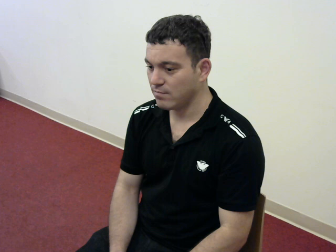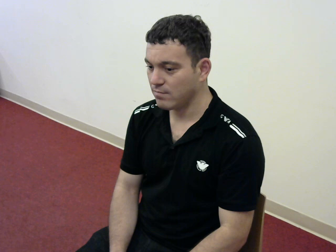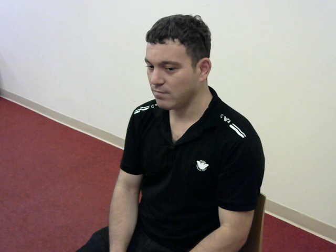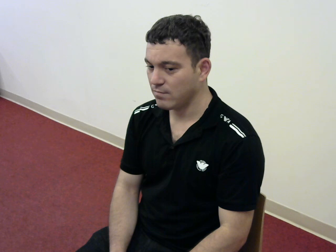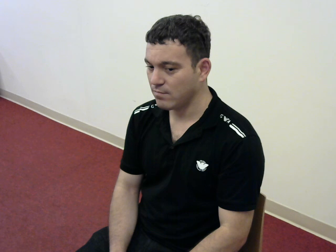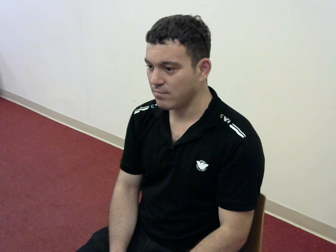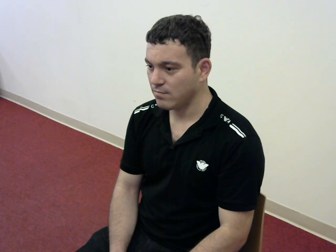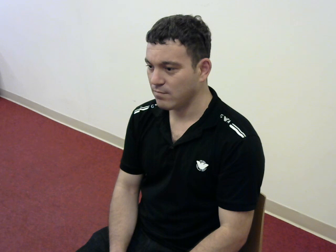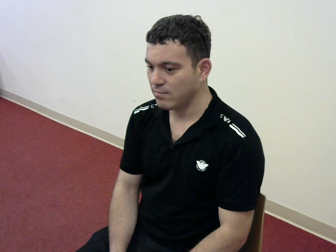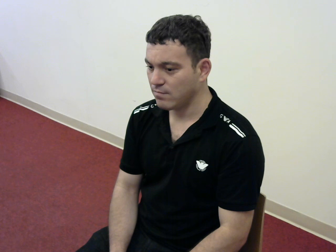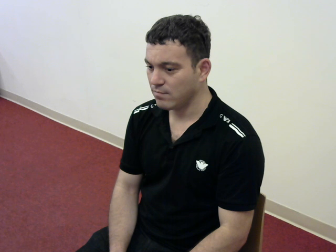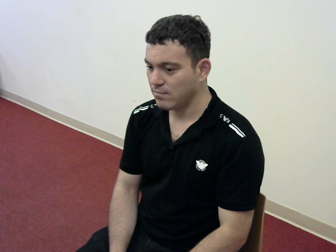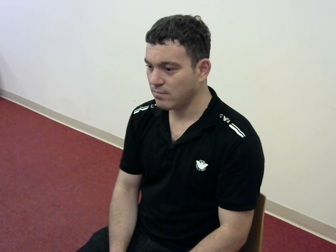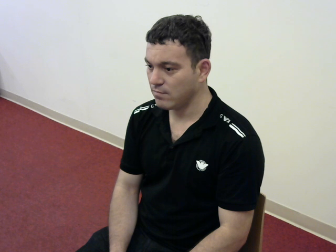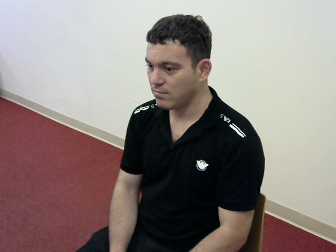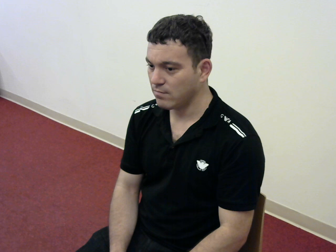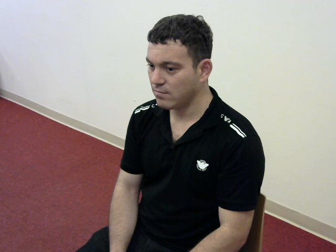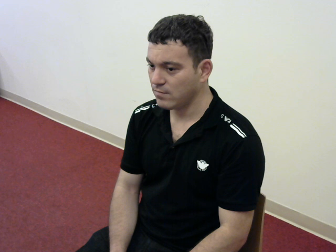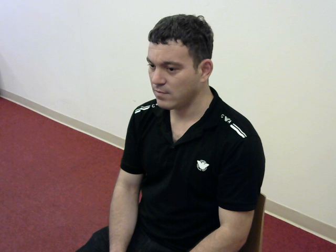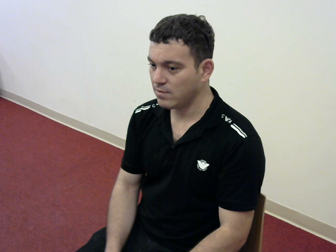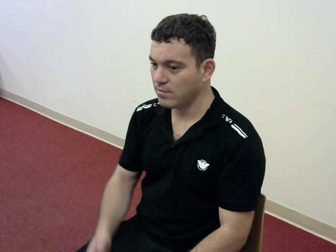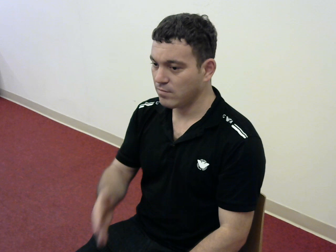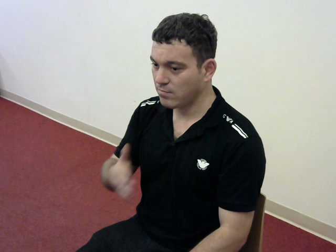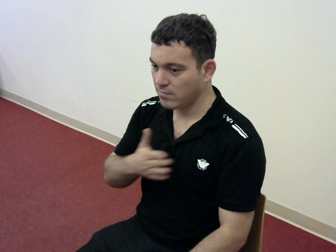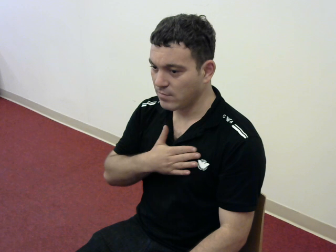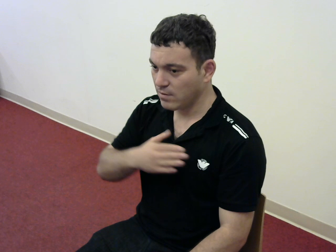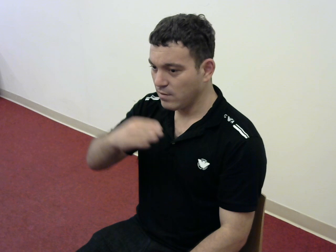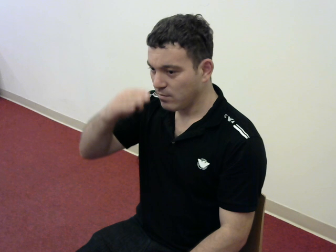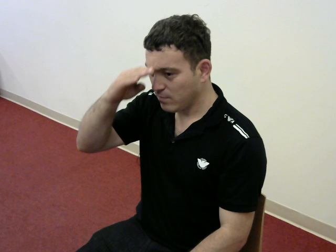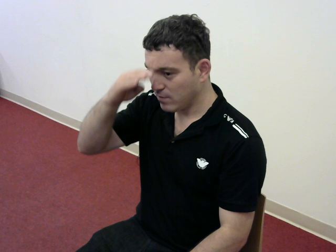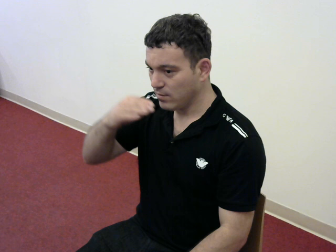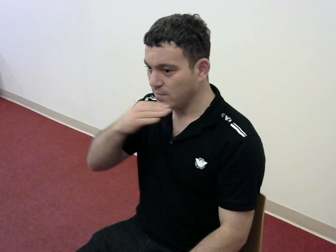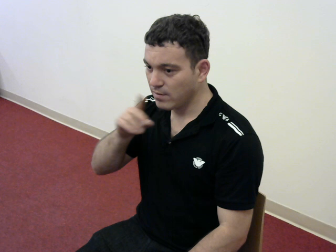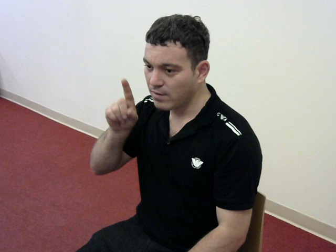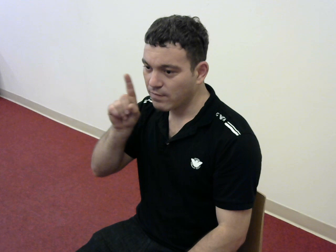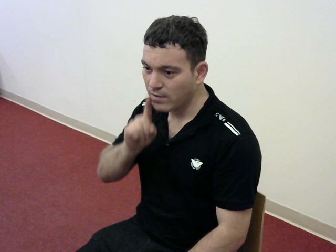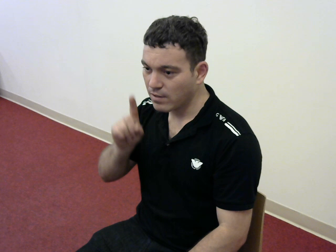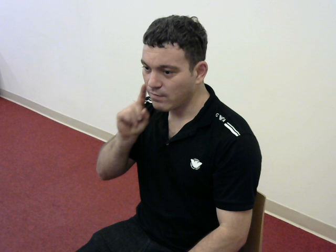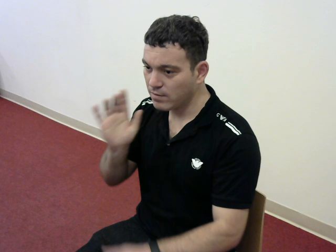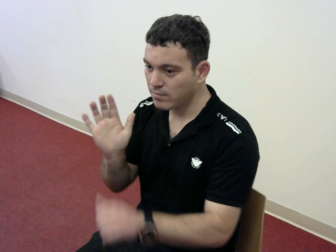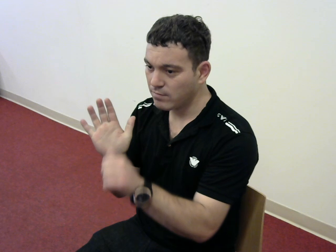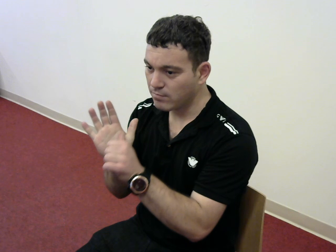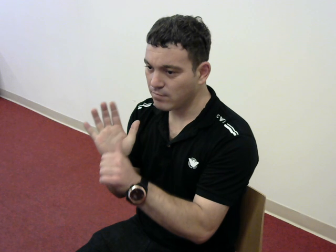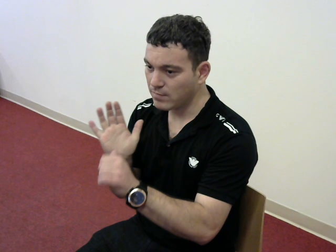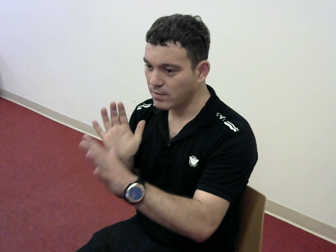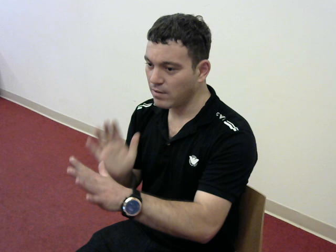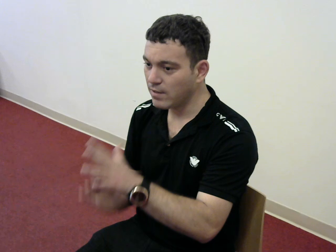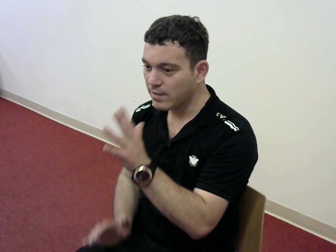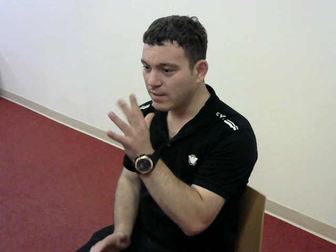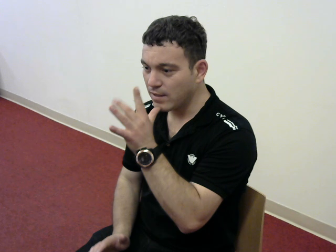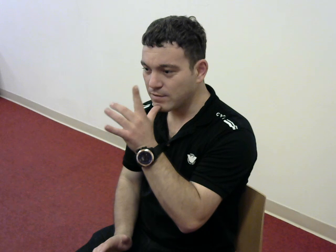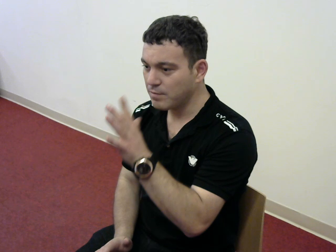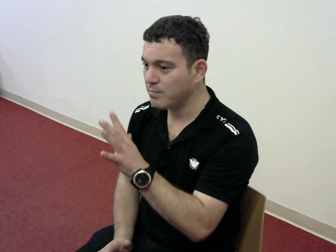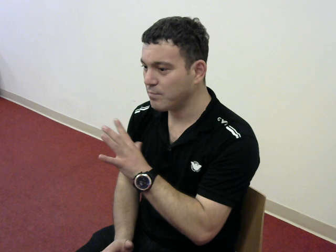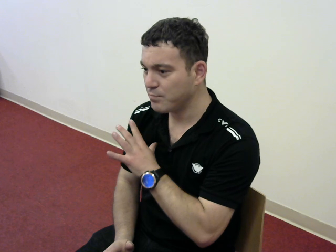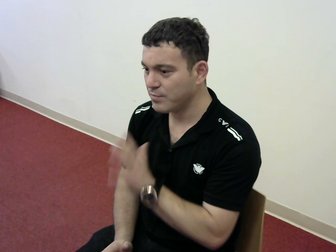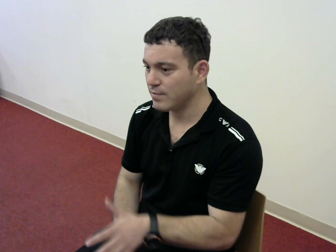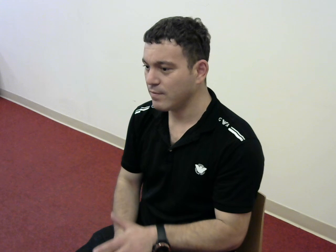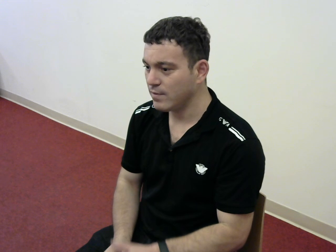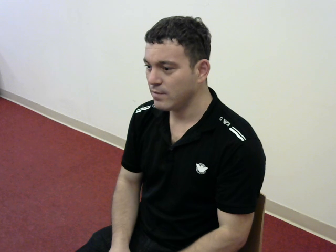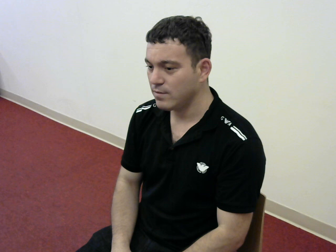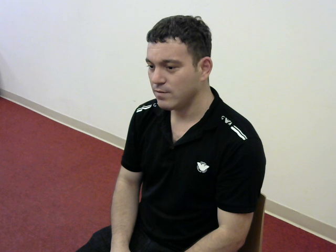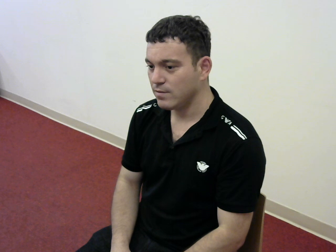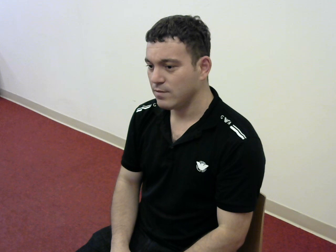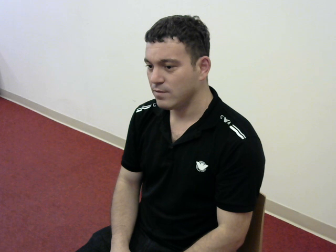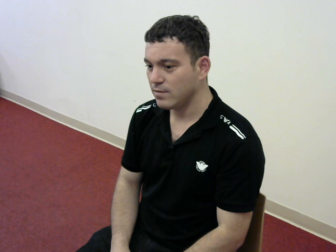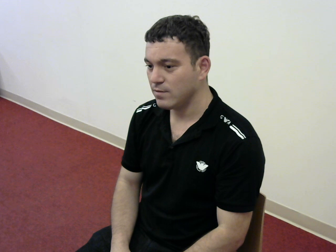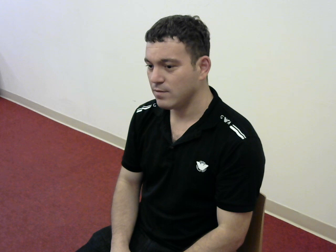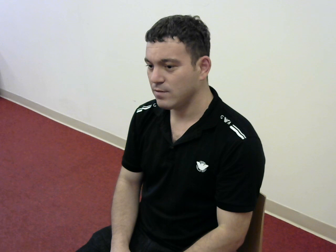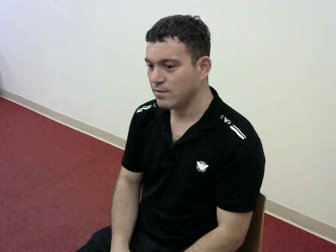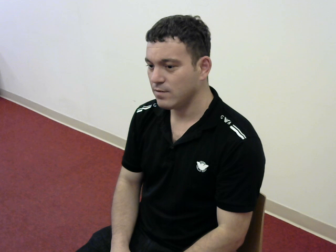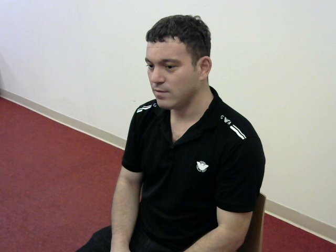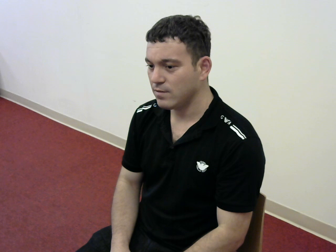Mənim atamın hələ 65 yaşı olmayıb